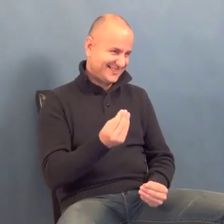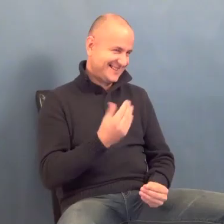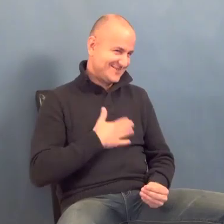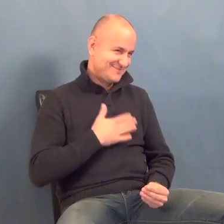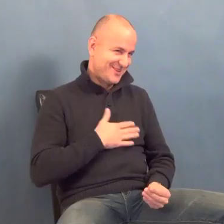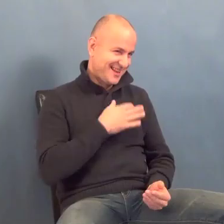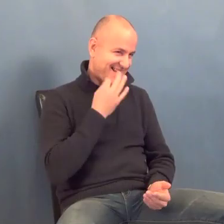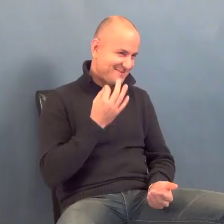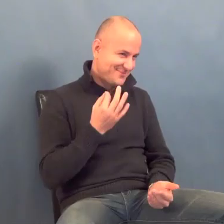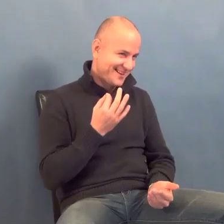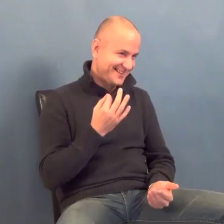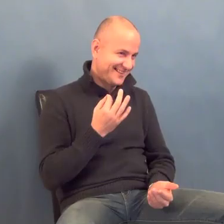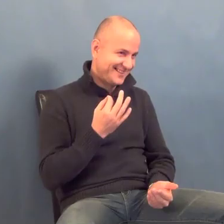Lepiej w sobotę.